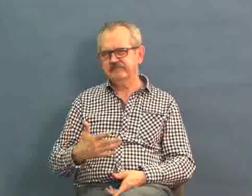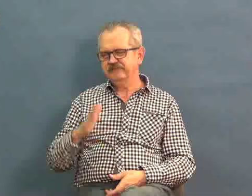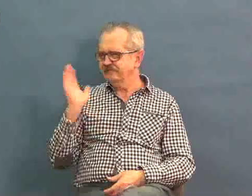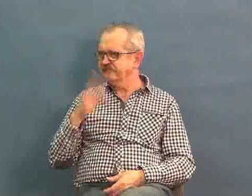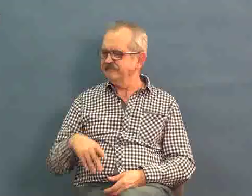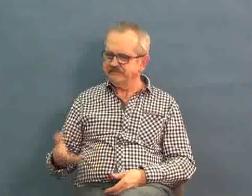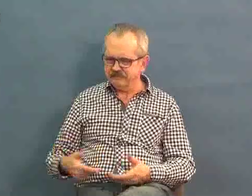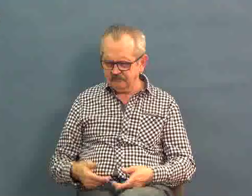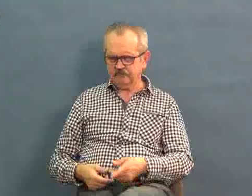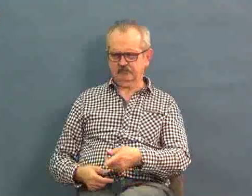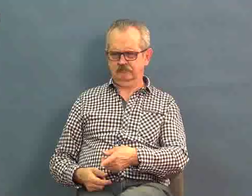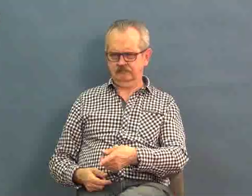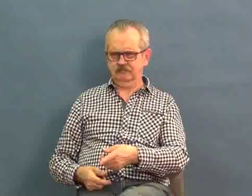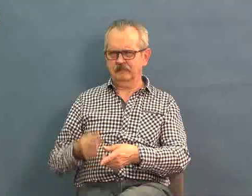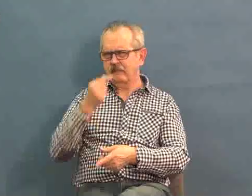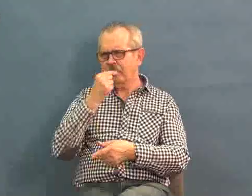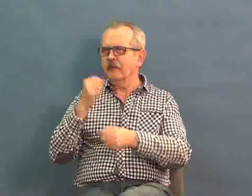Idzie dalej i widzi pracującego Charliego Chaplina.